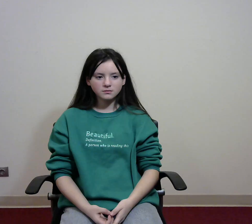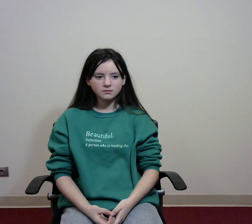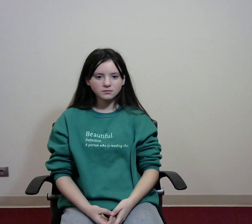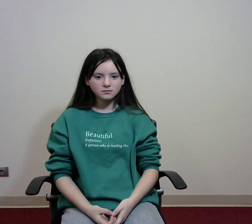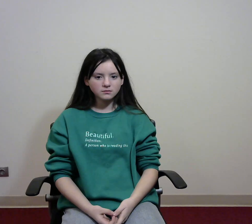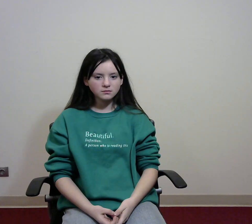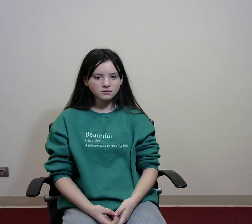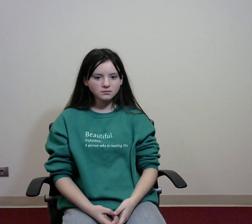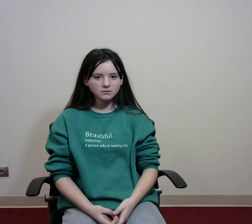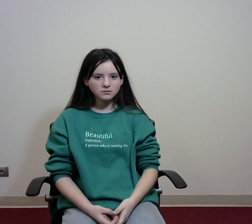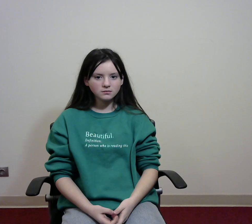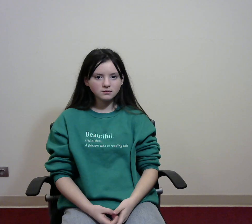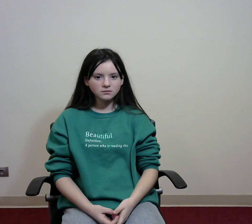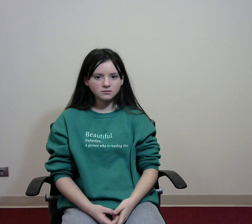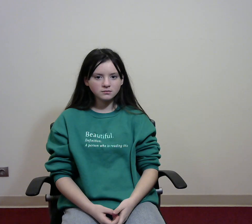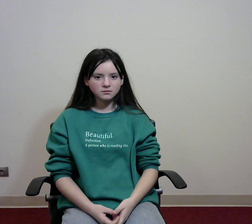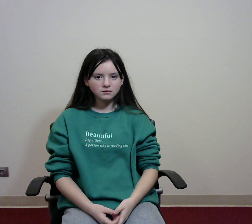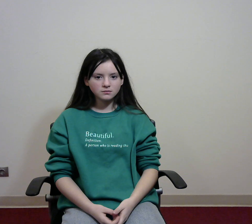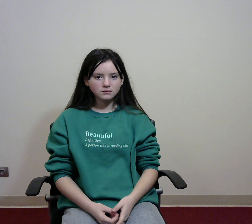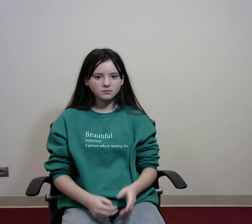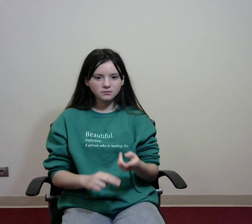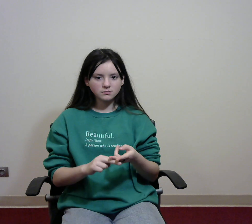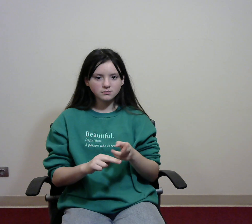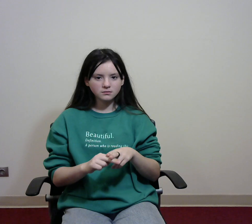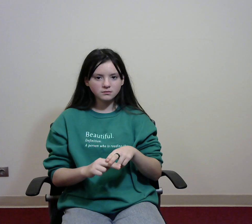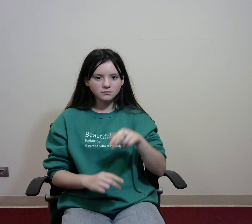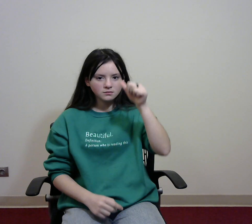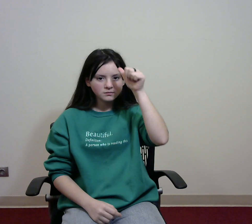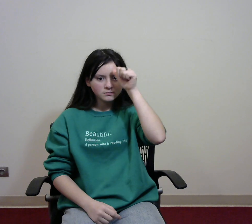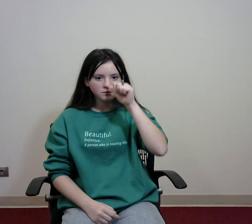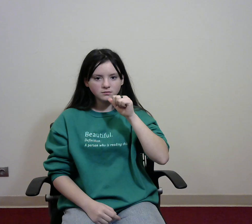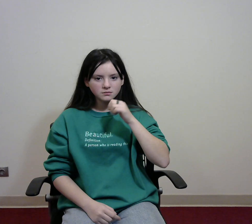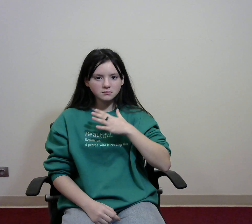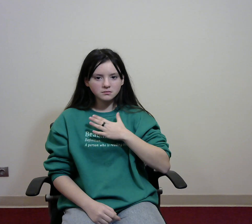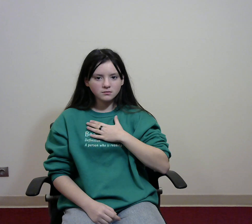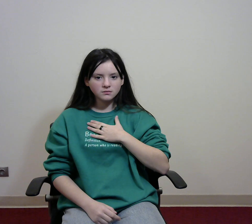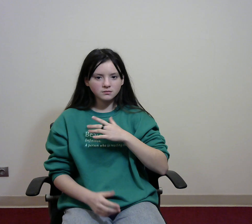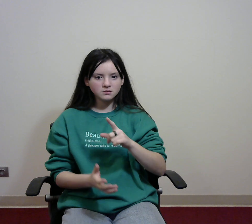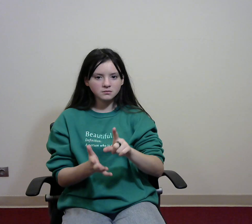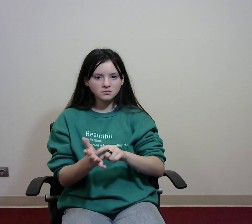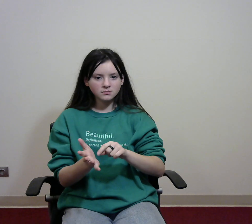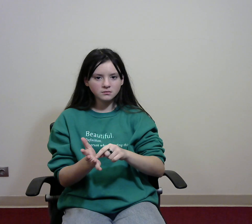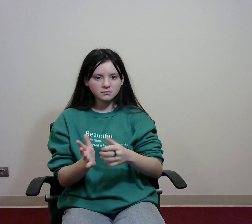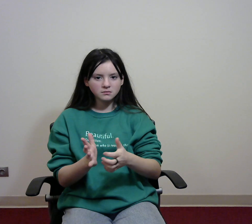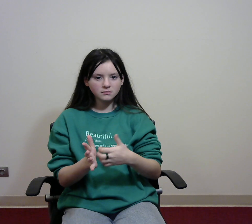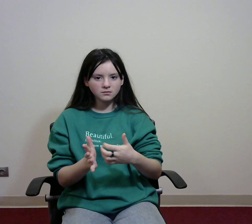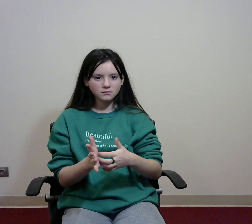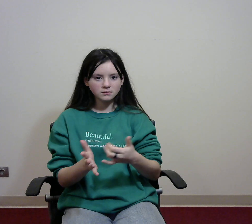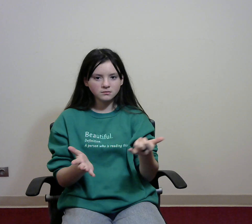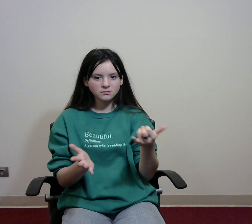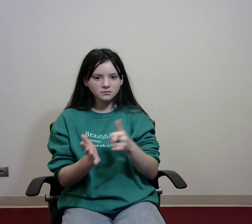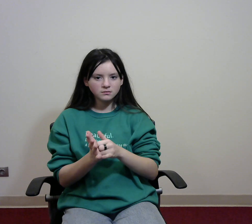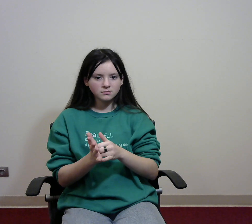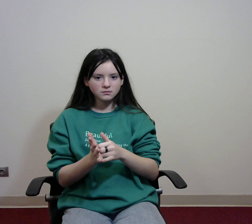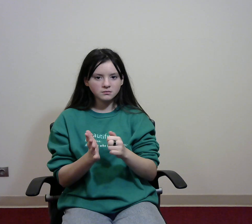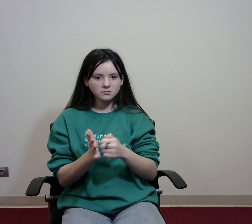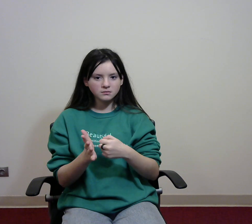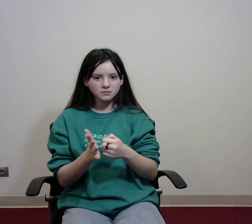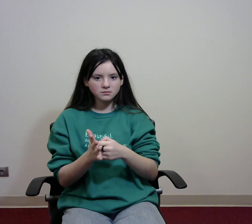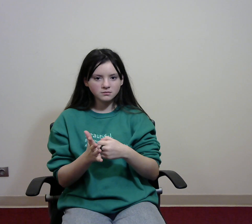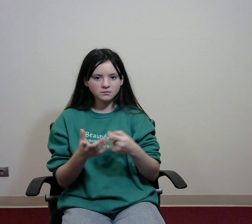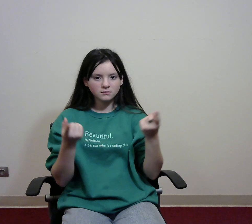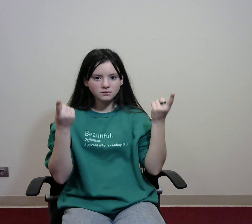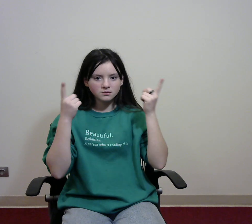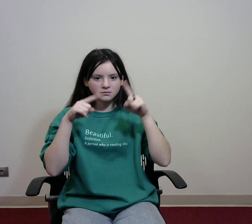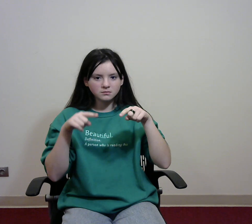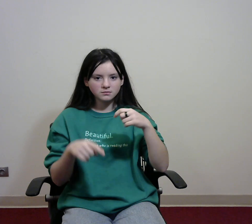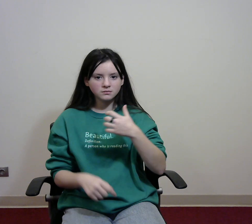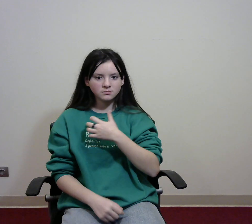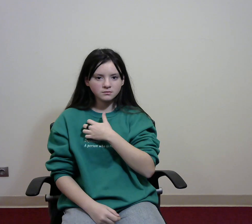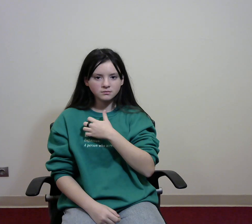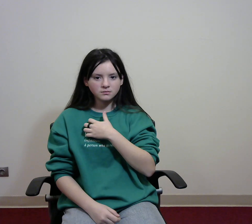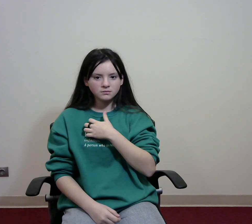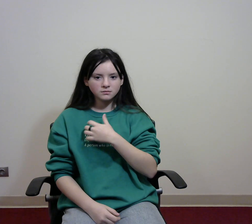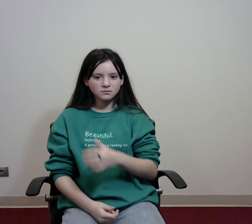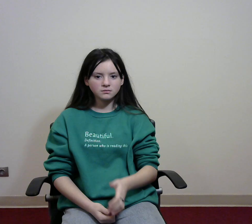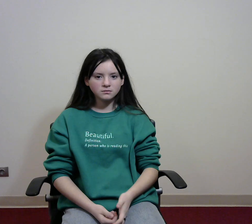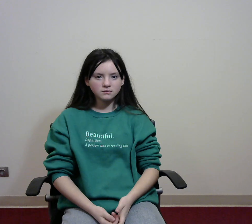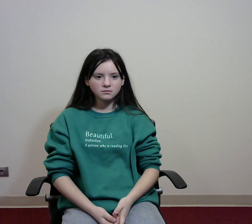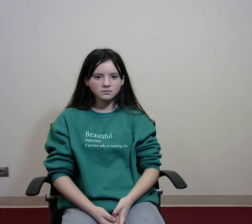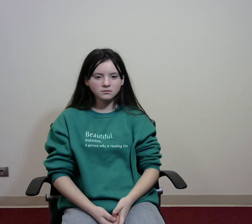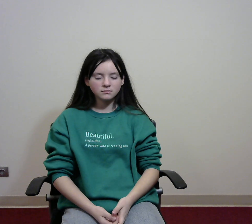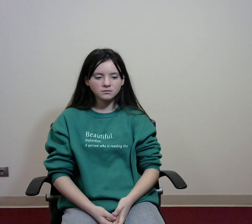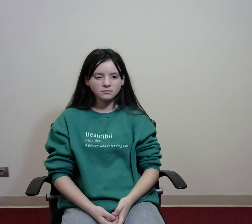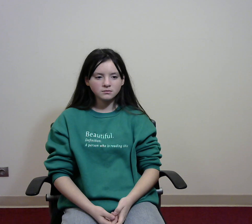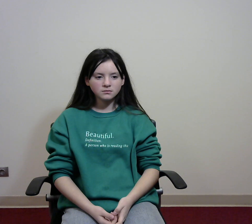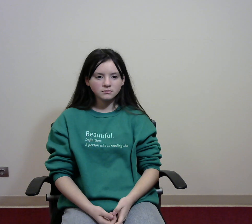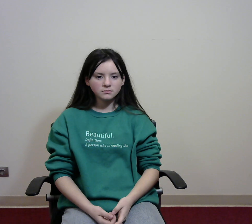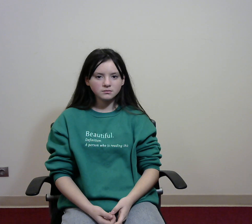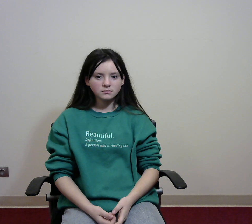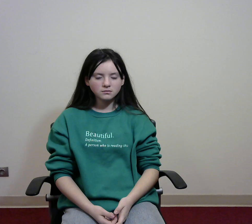Bu ay mənim pensiyam əksik yüklənib, səbəbini bilmək istəyirəm